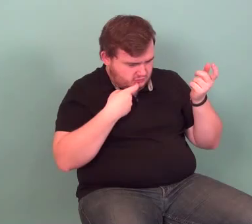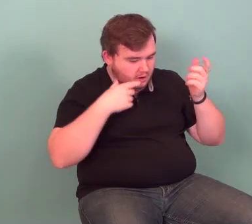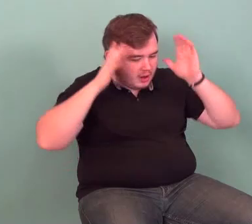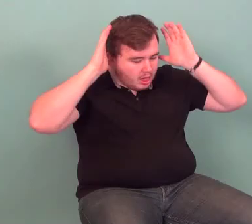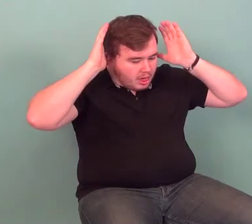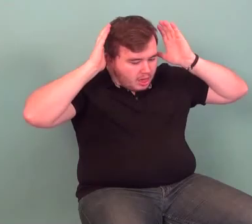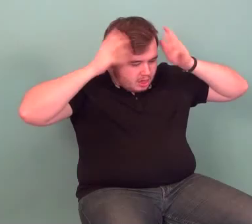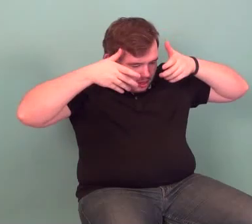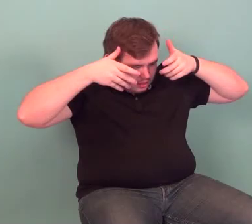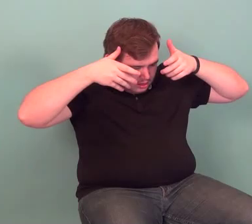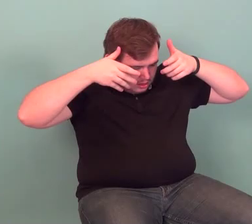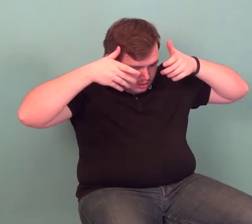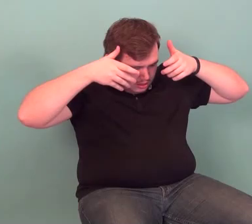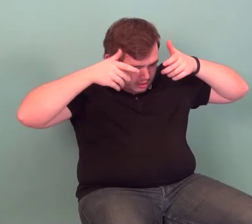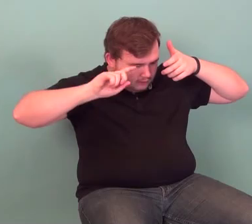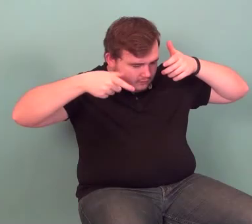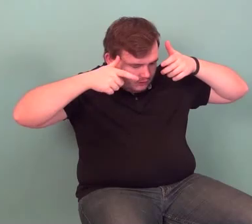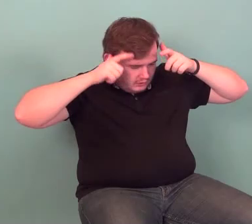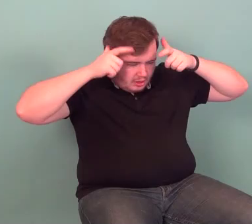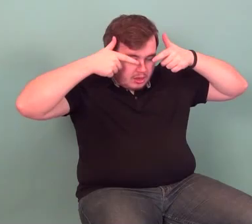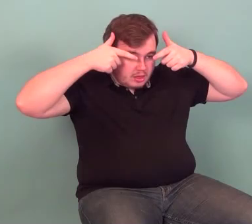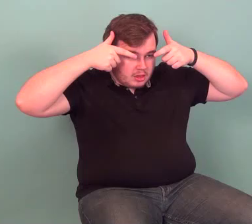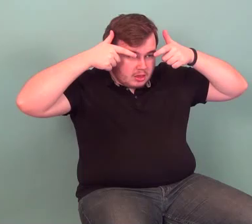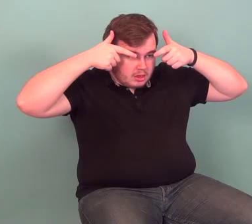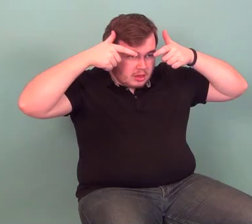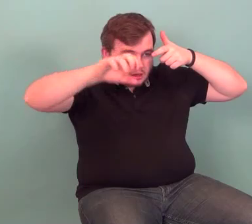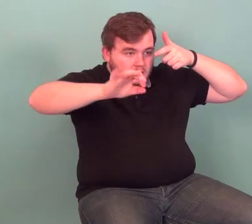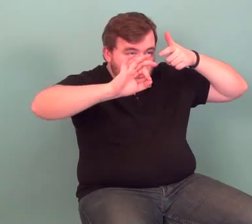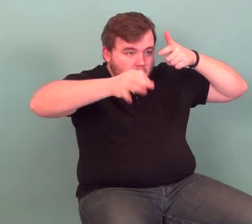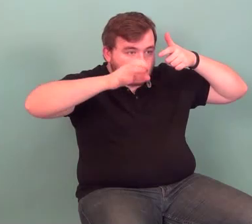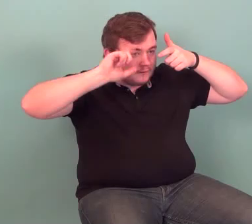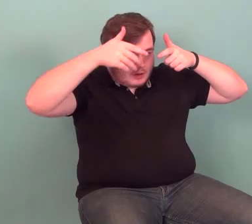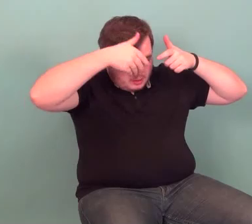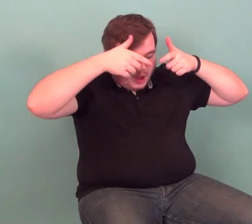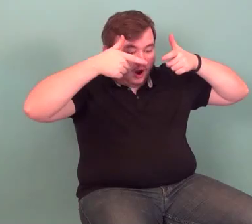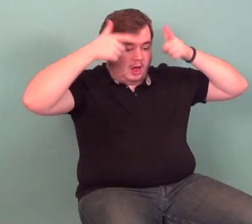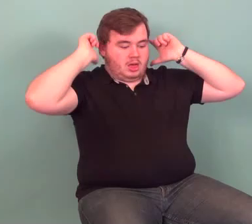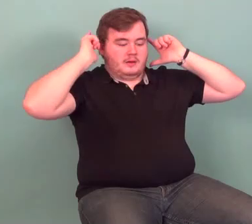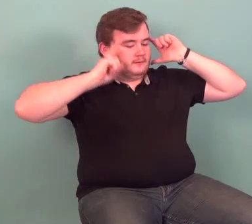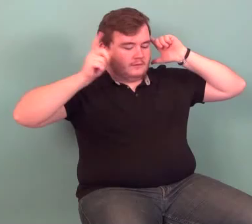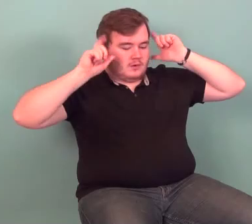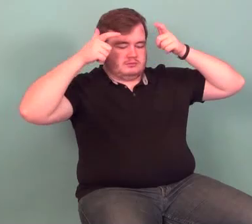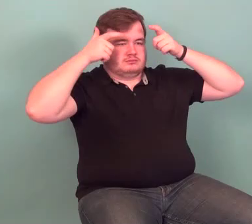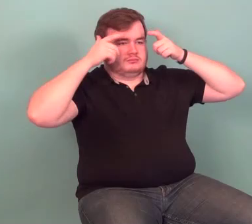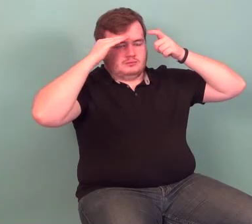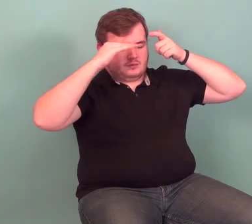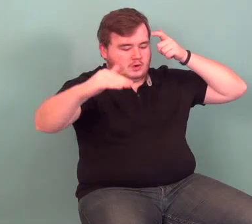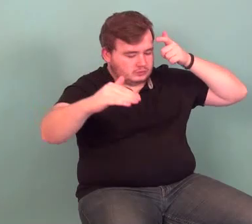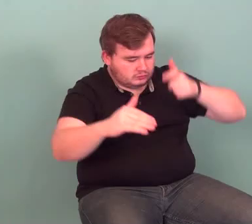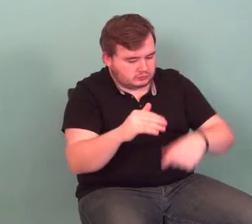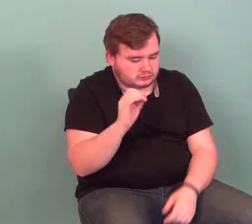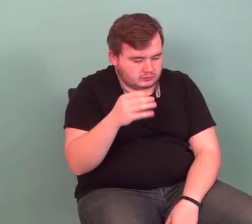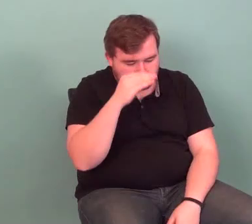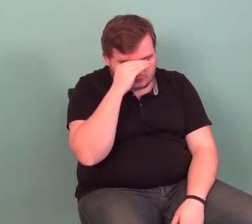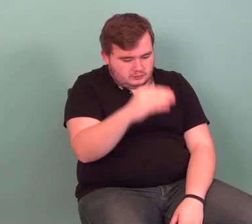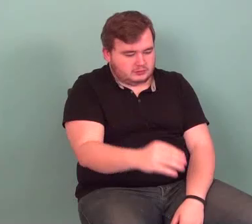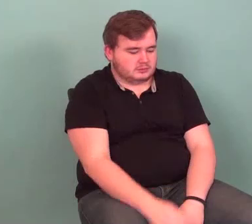Nie wolno zakładać kasku nierówno, ani za nisko do przodu ani za wysoko do tyłu, musi być równo i prosto.